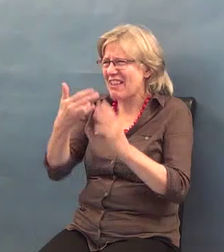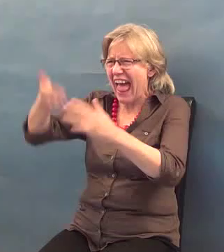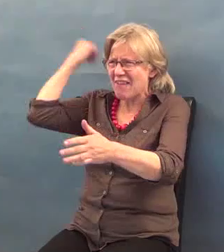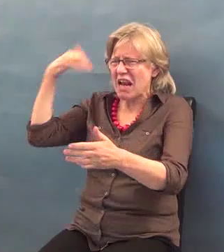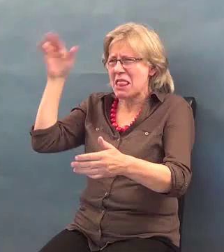Dawno.